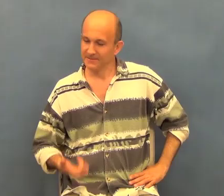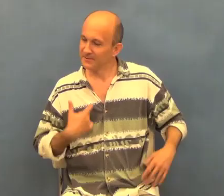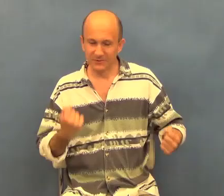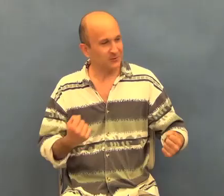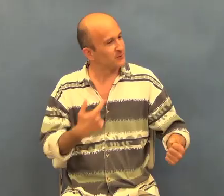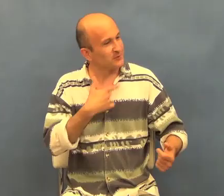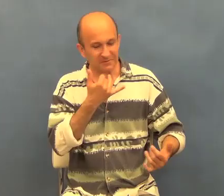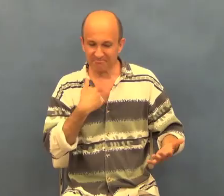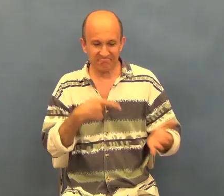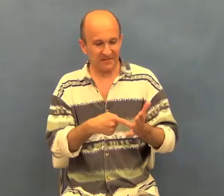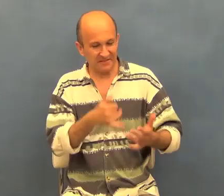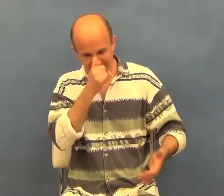Ciężko mi powiedzieć, nie trafię.